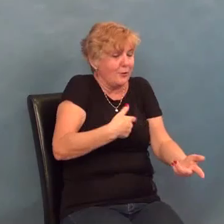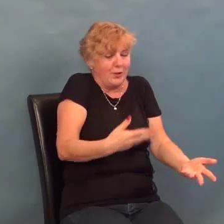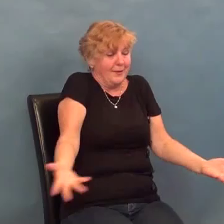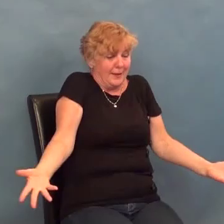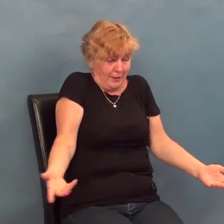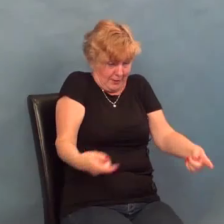Język niemiecki.